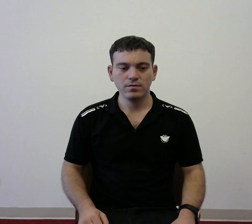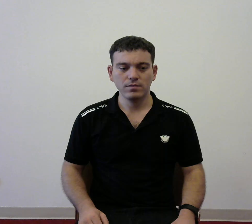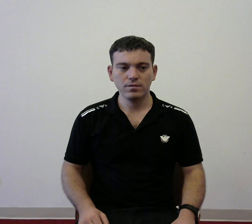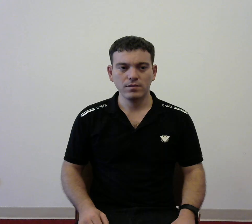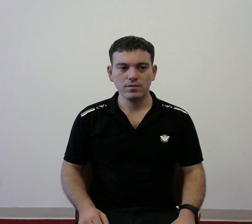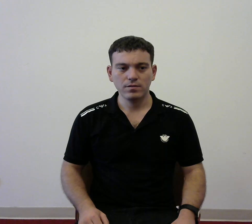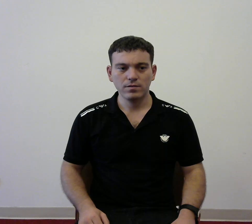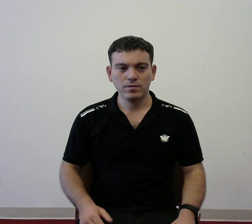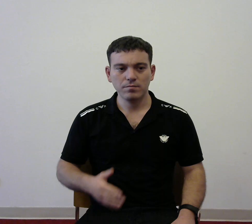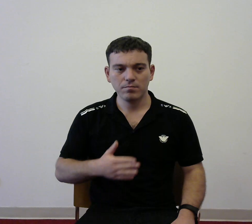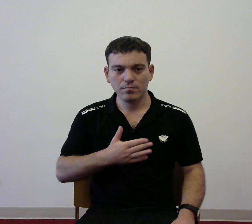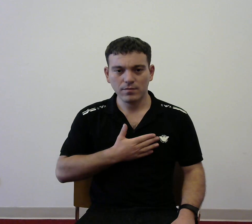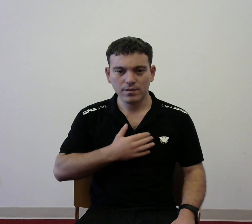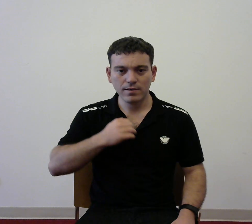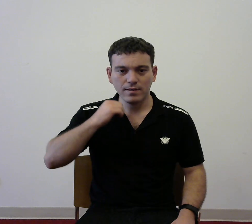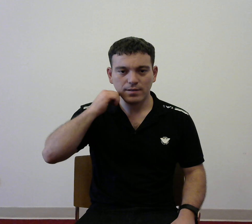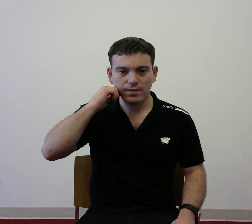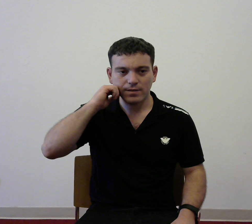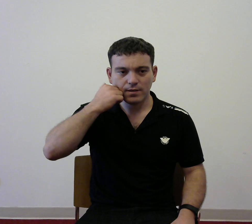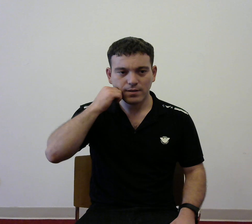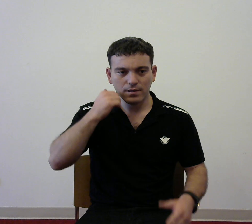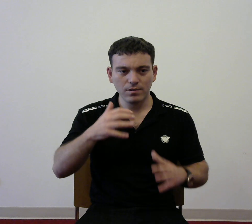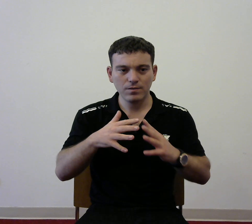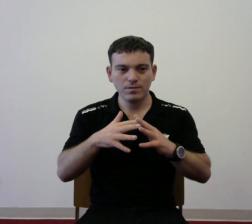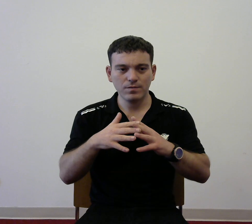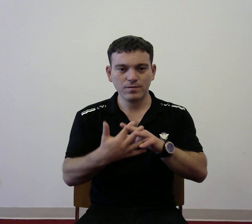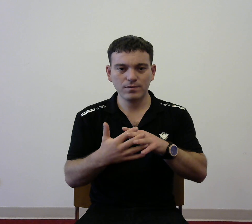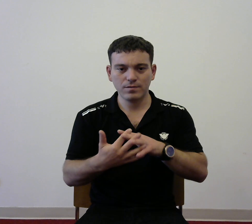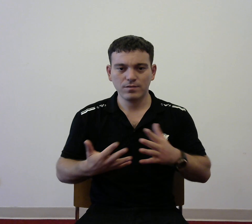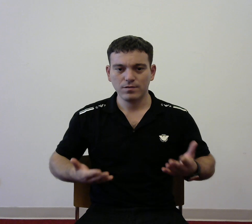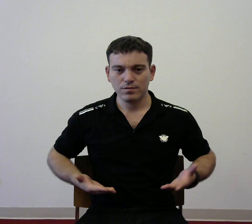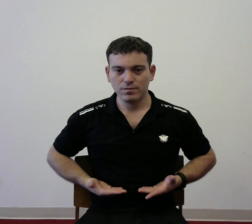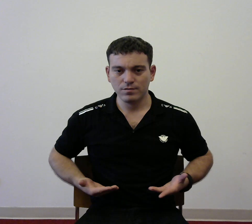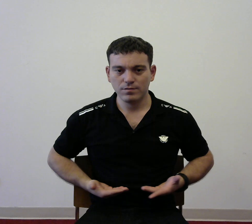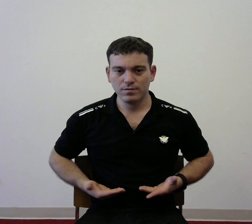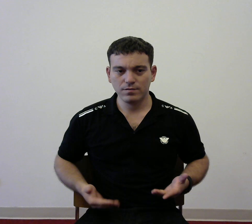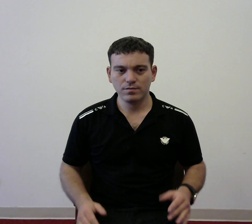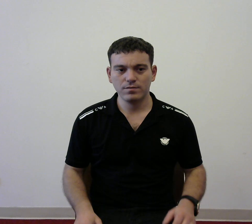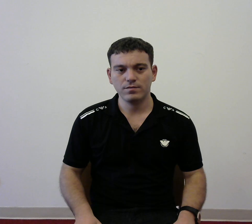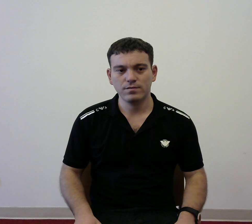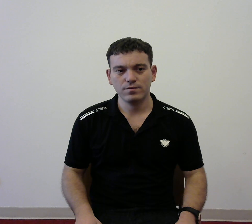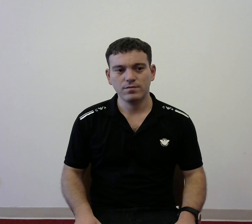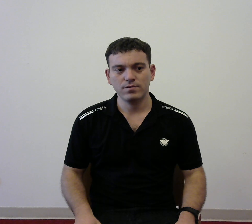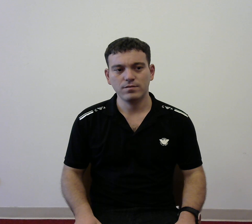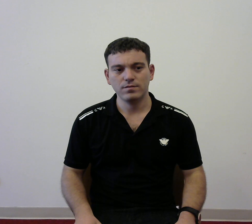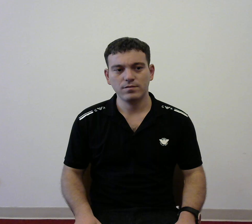Mənim nənəm kənddə yaşayır